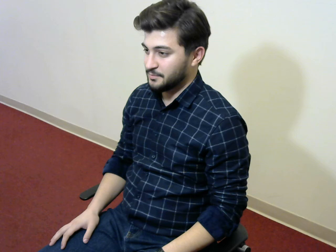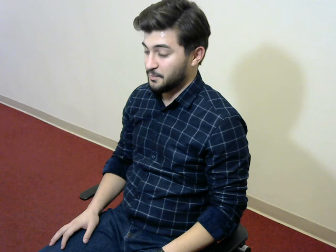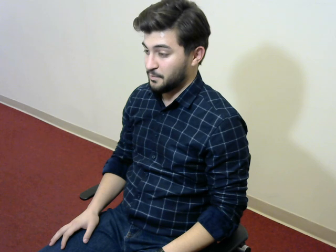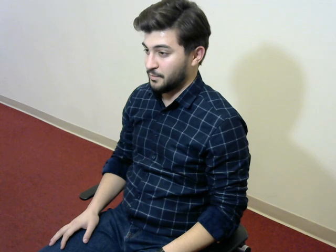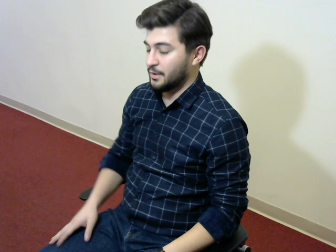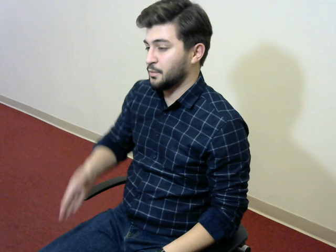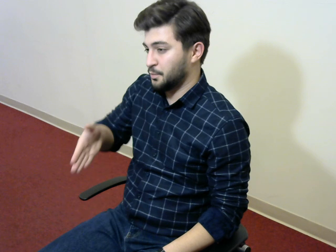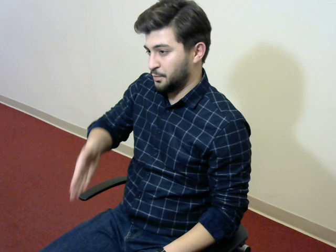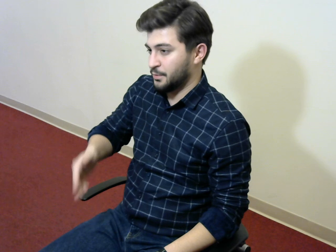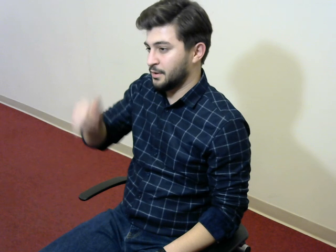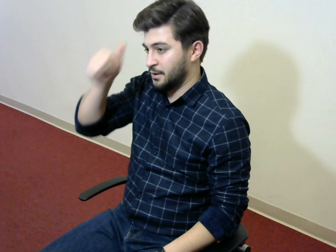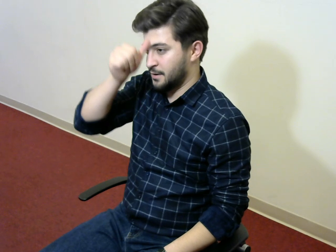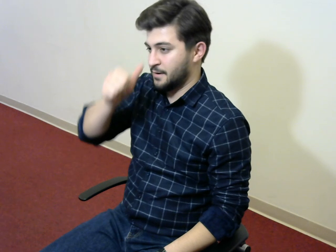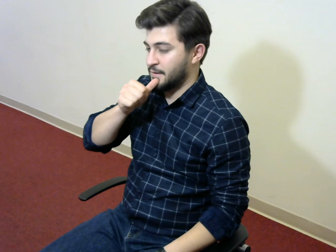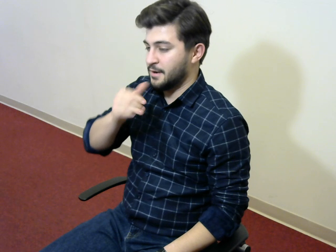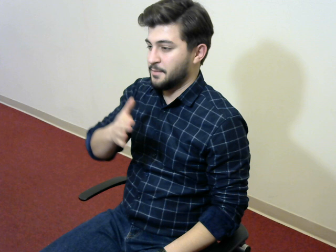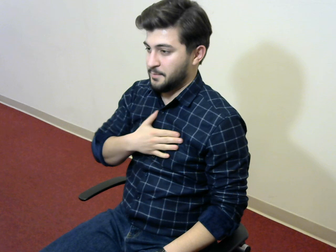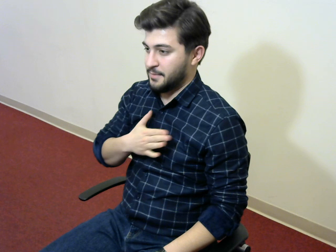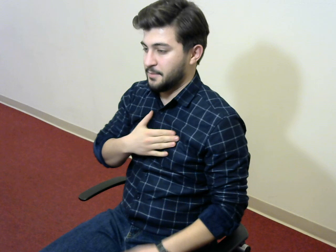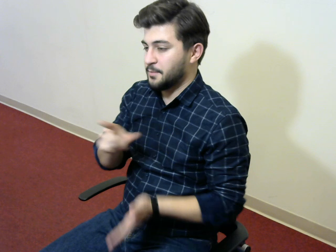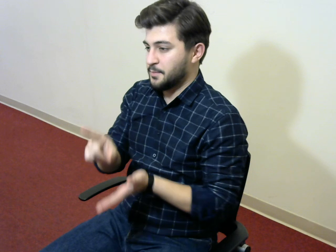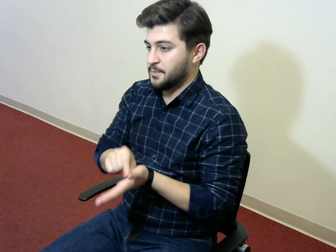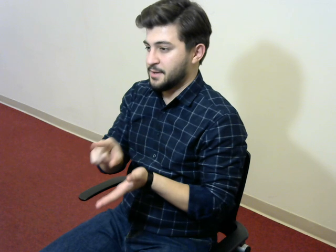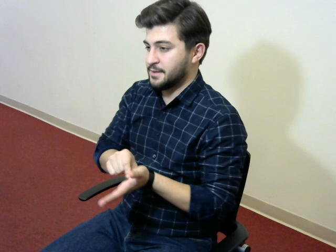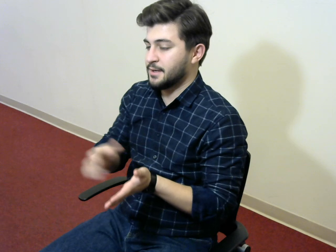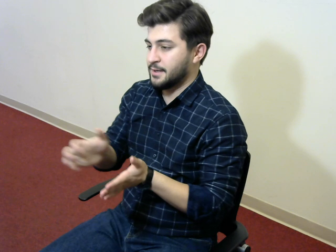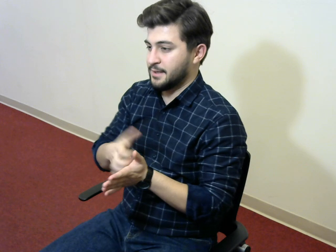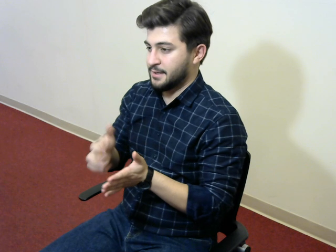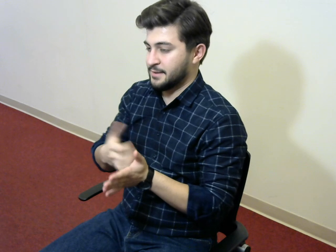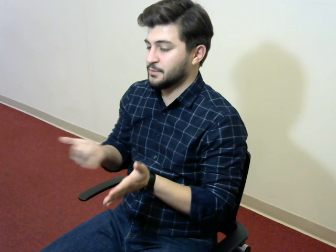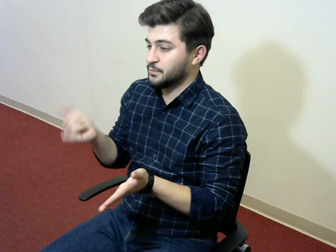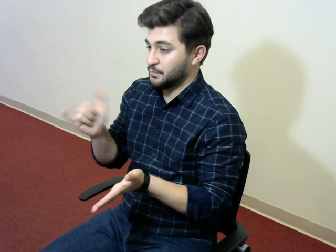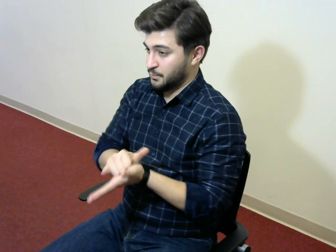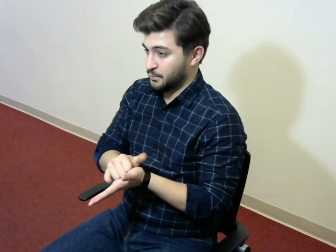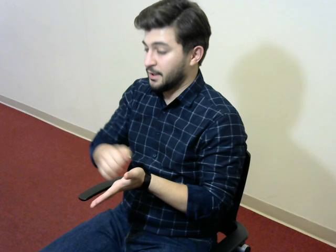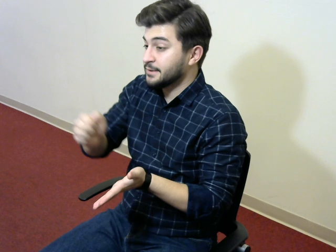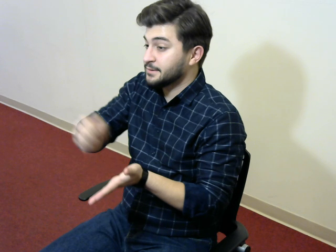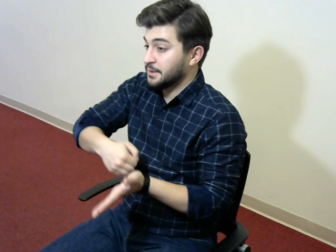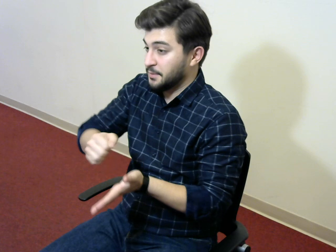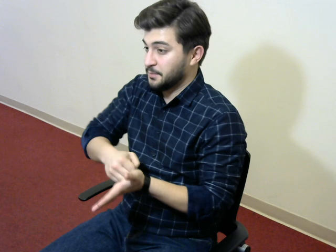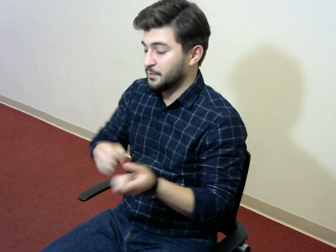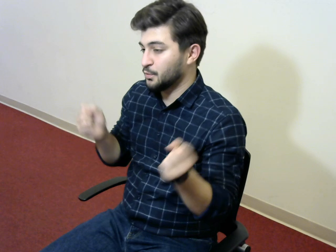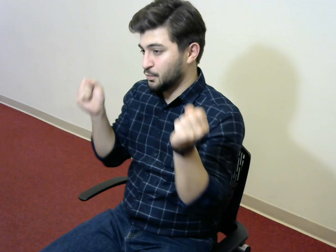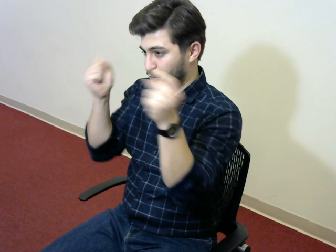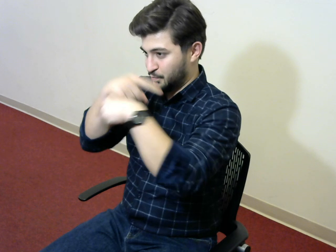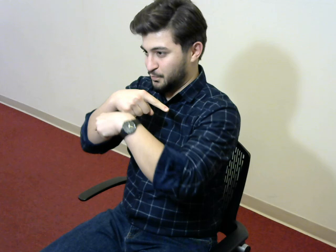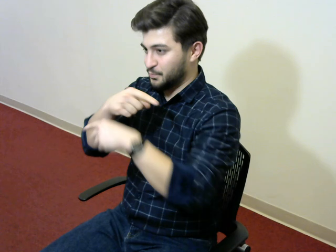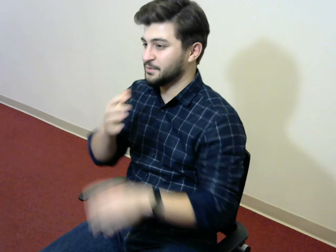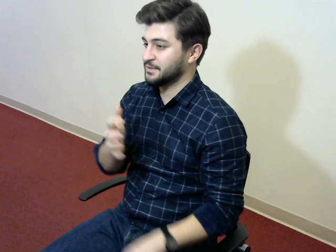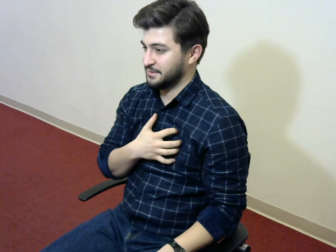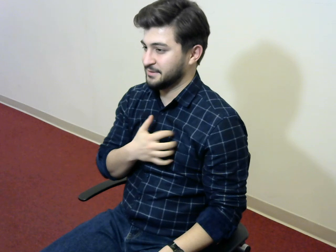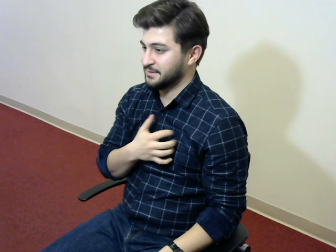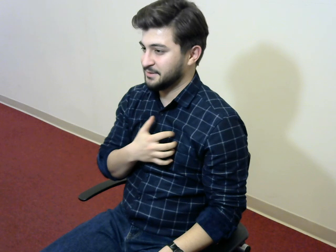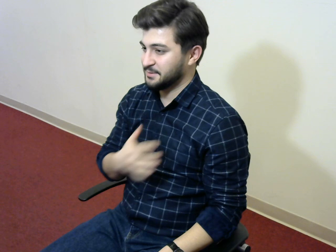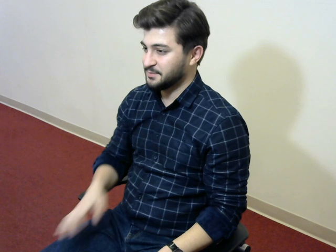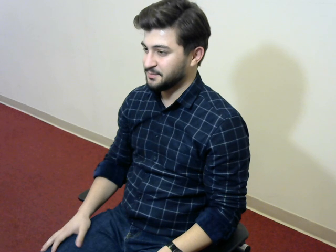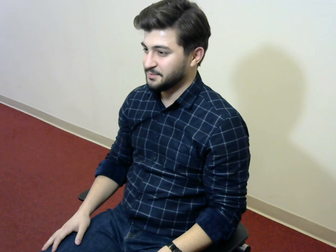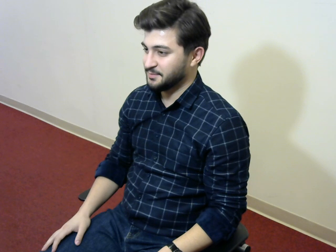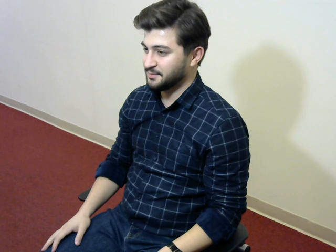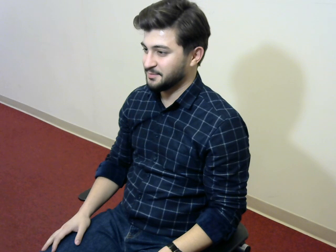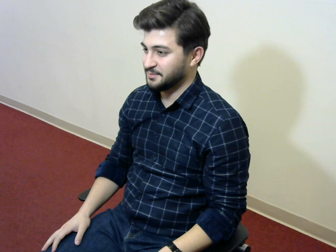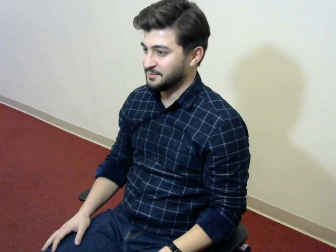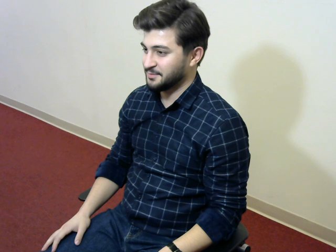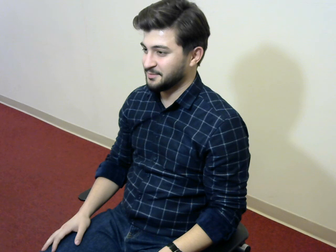Bu ay mənim pensiyam əksik yüklənib, səbəbini bilmək istəyirəm